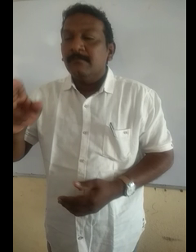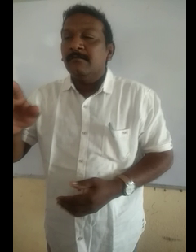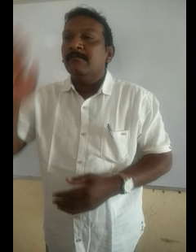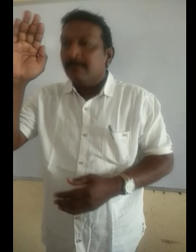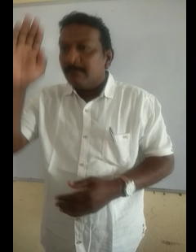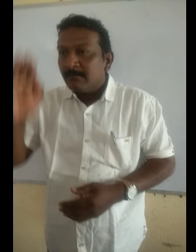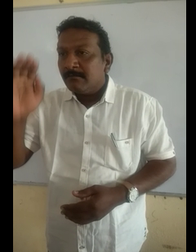speak softly